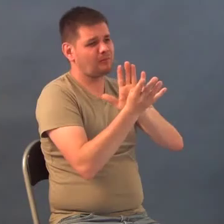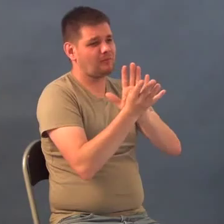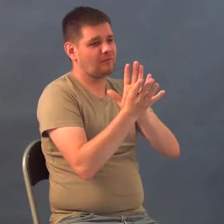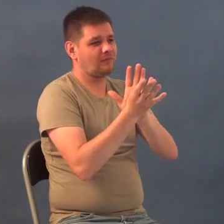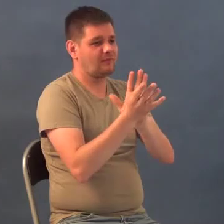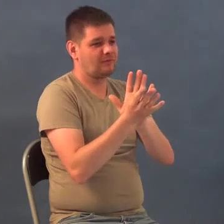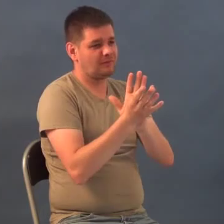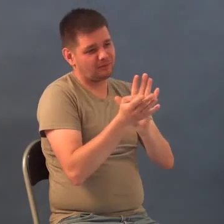Po. Może.